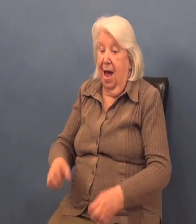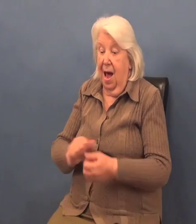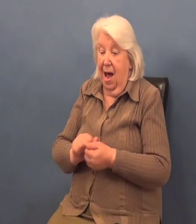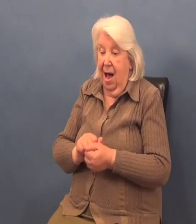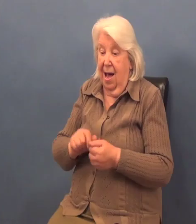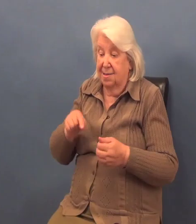Pranie.